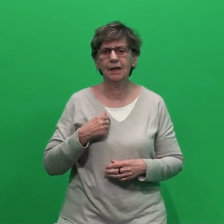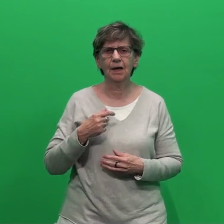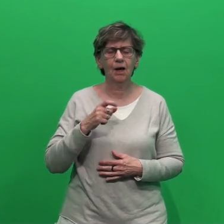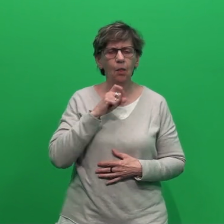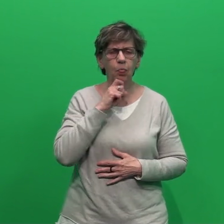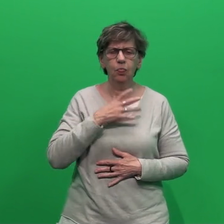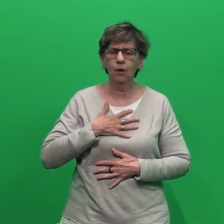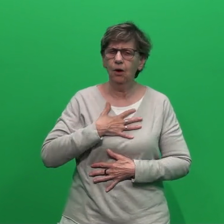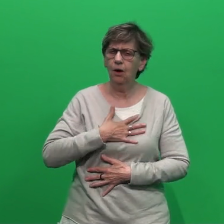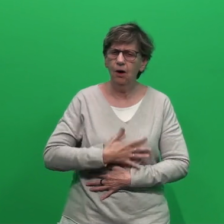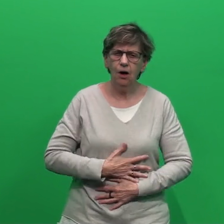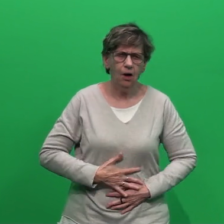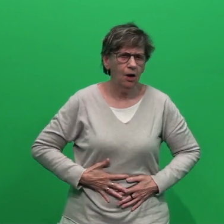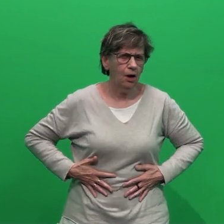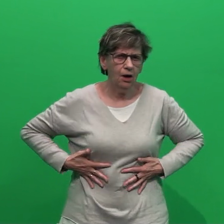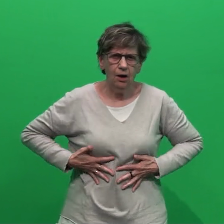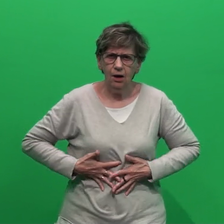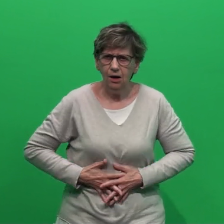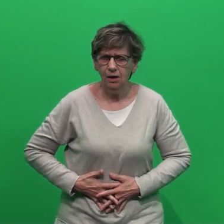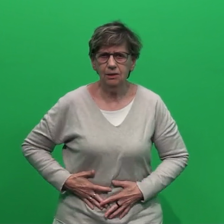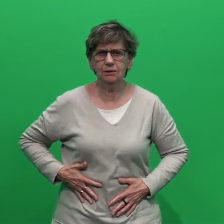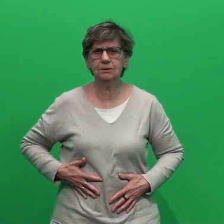Sento dolor, em fa mal la panxa.